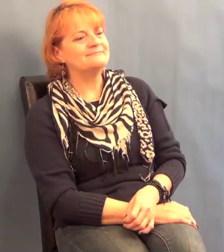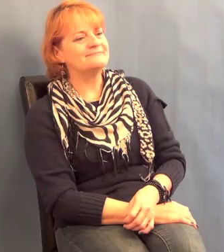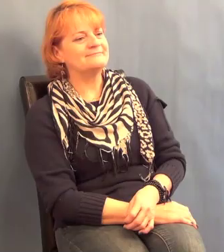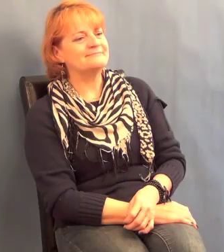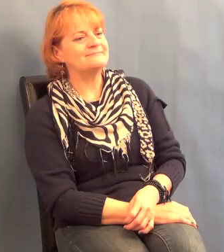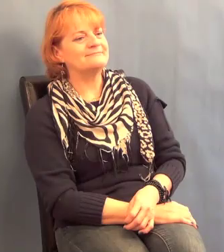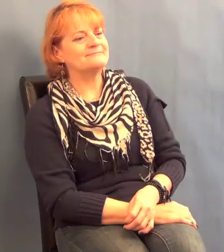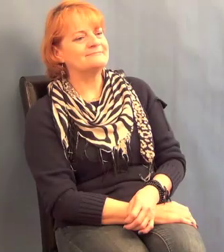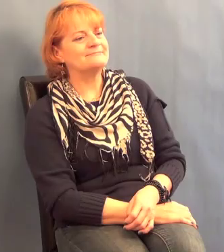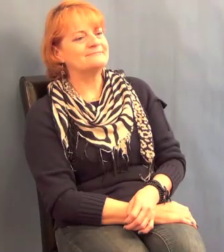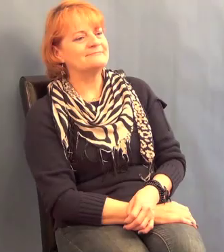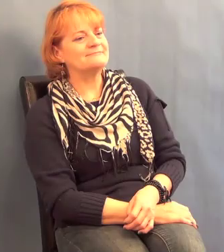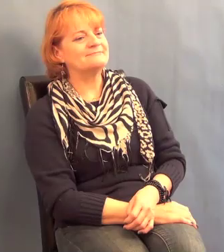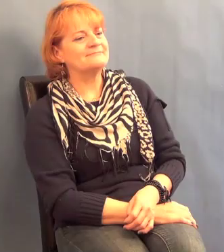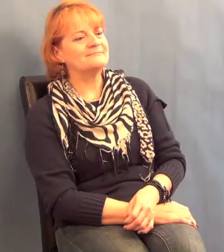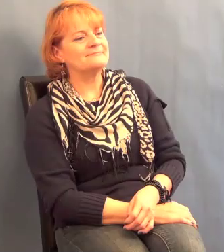Wszedł w jedno z ubrań.